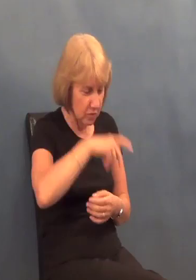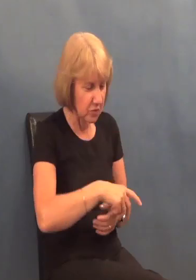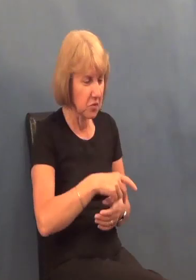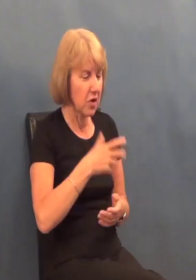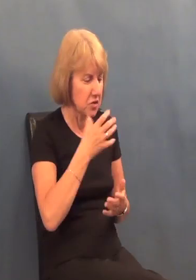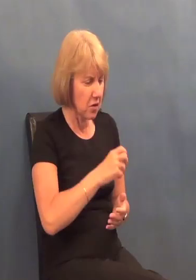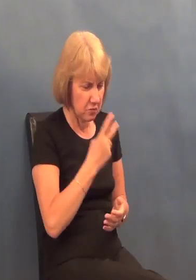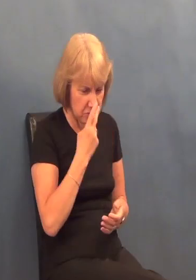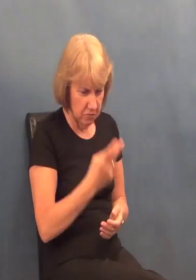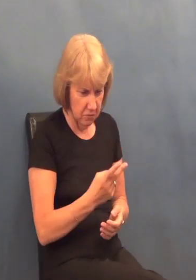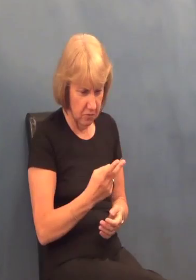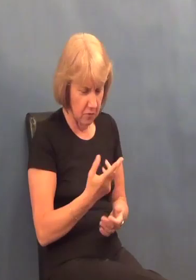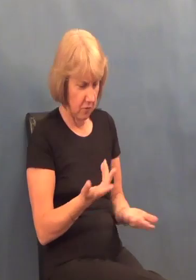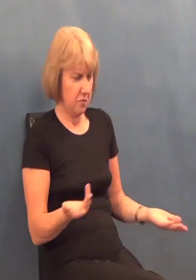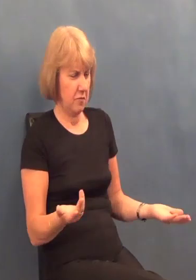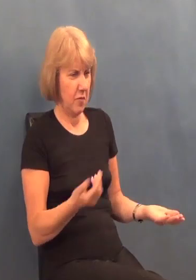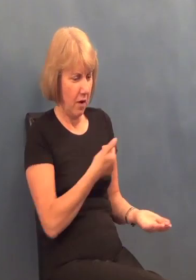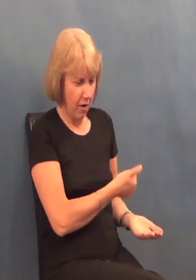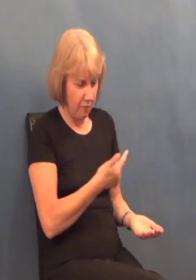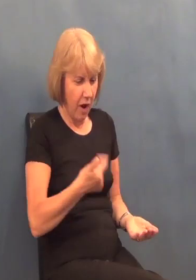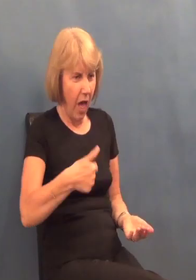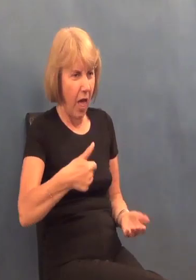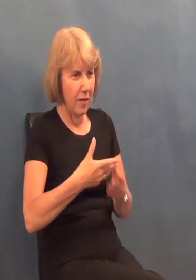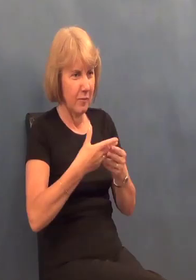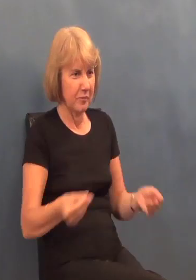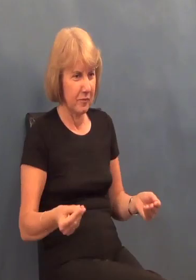Chce wrzucić gruszki do kosza, ale widzi, że jednego brakuje. Liczy kosze, są tylko dwa, jeden zniknął.